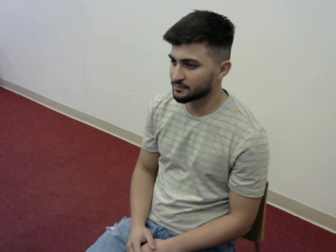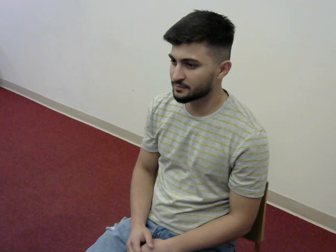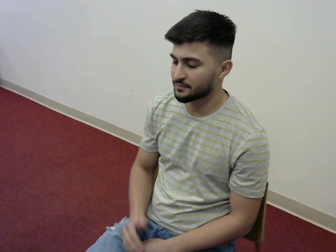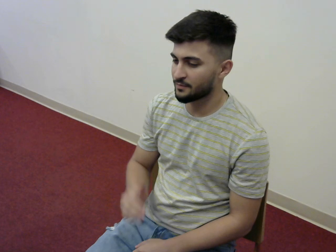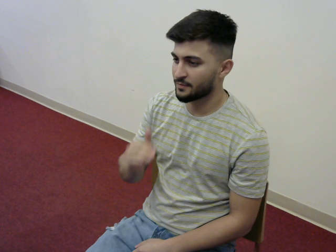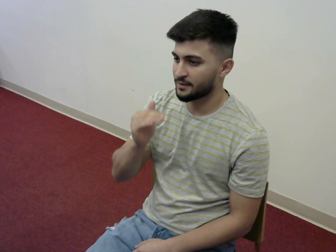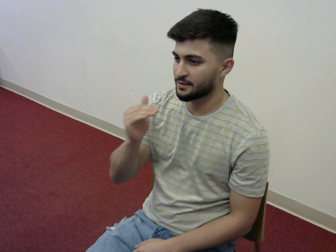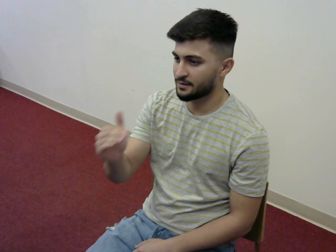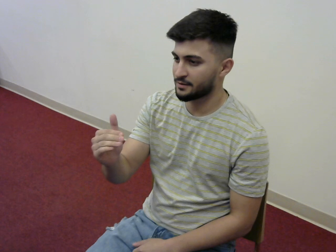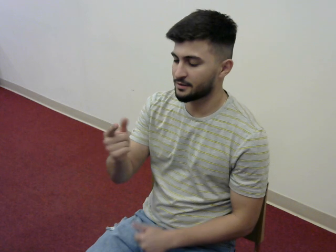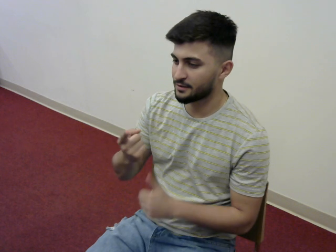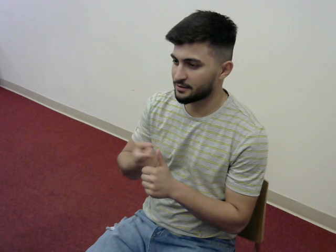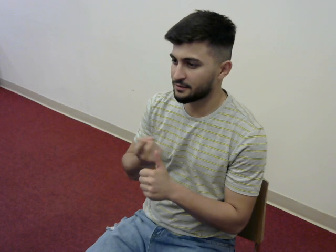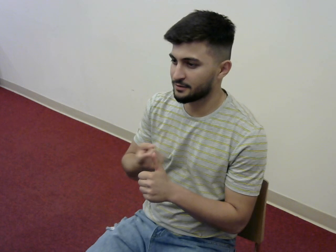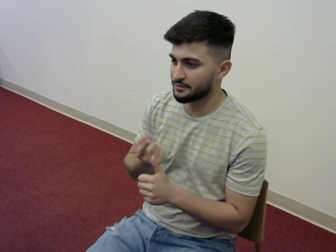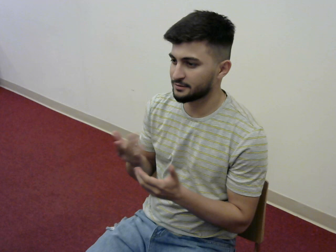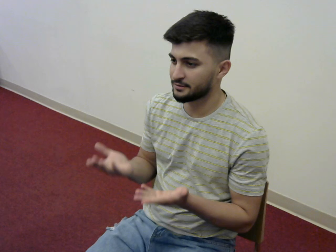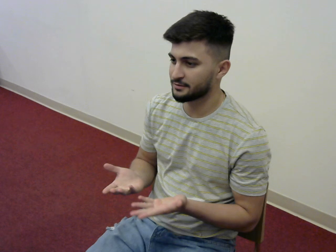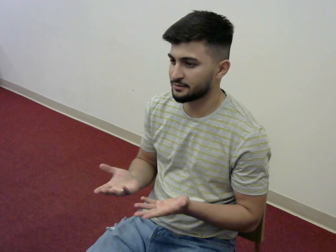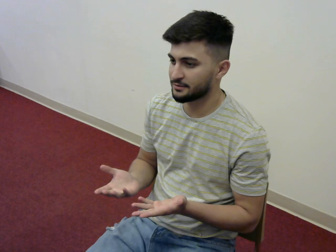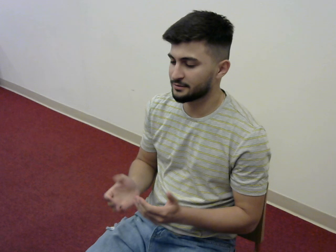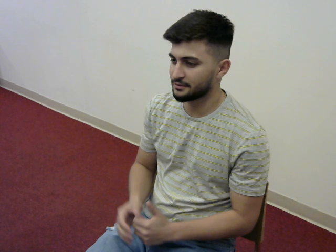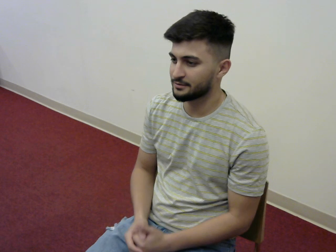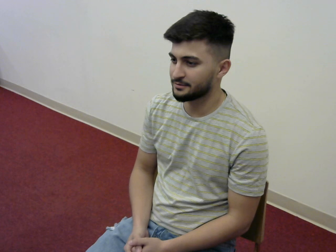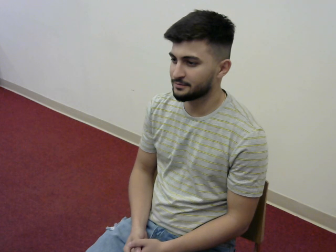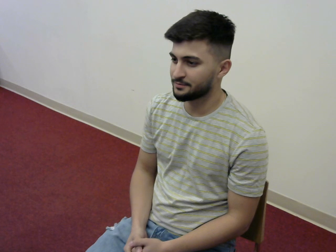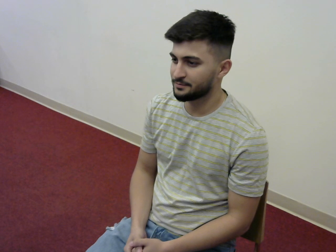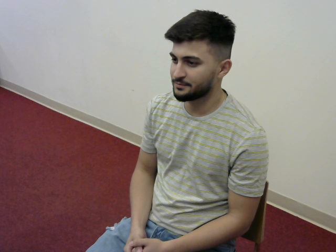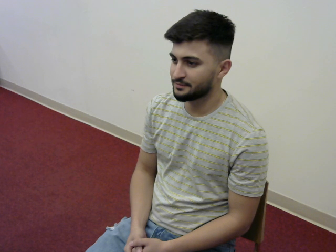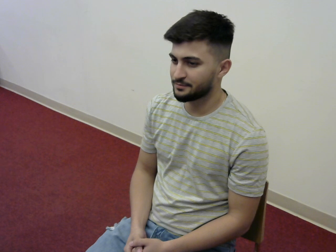Sizin adınız nədir?